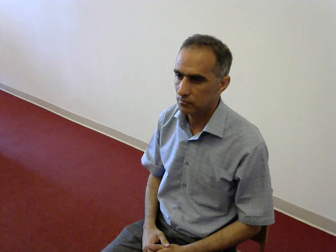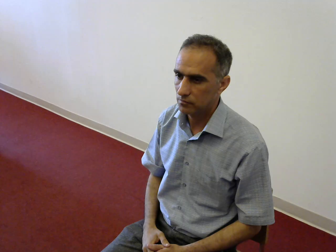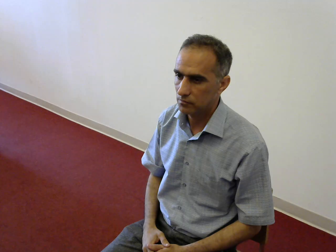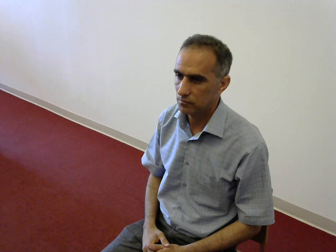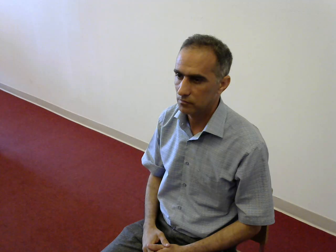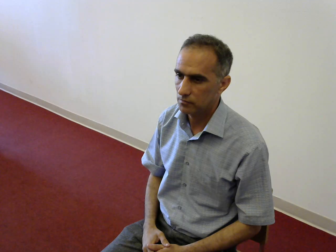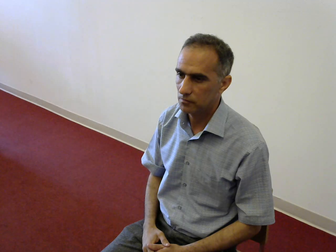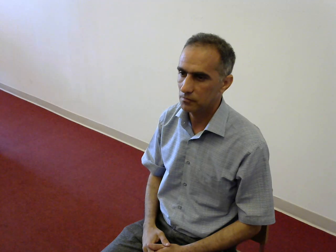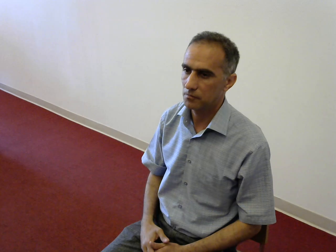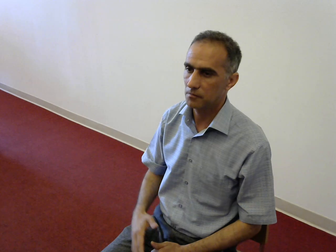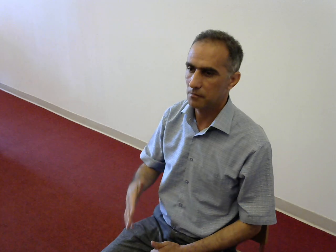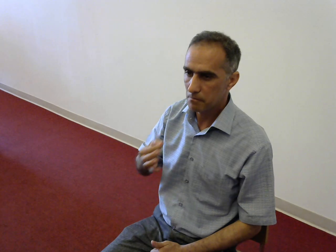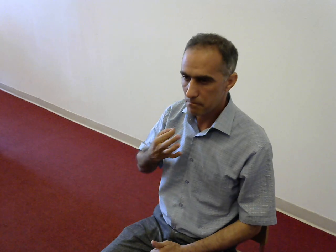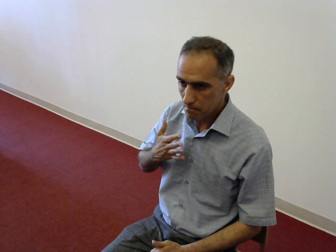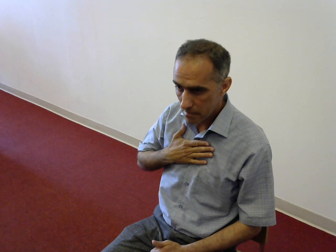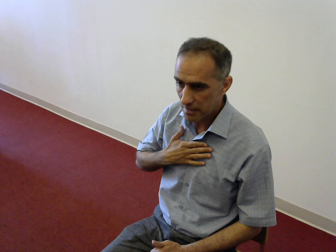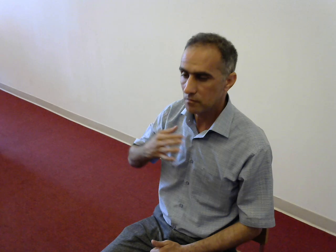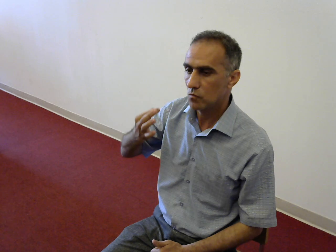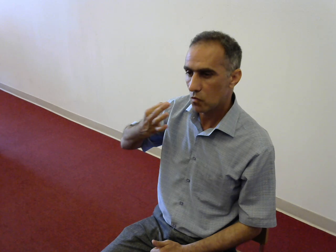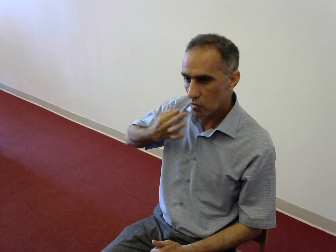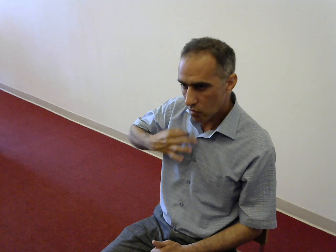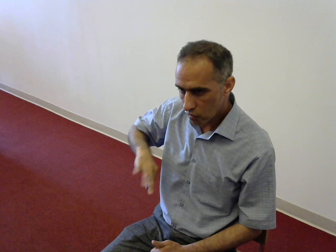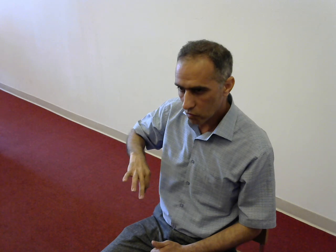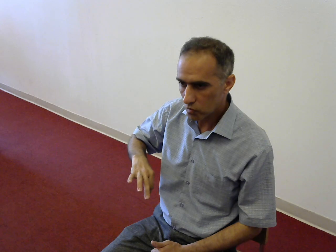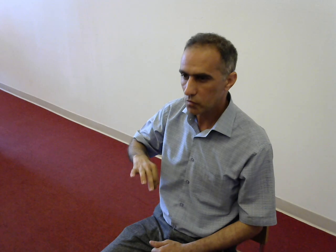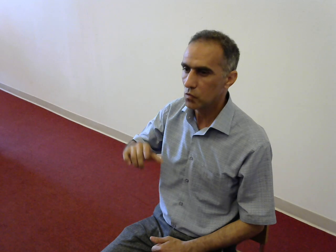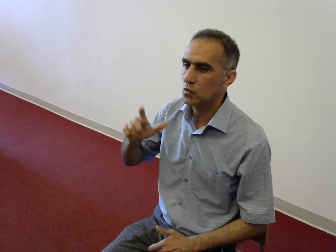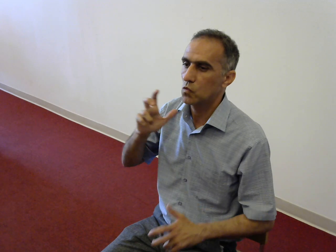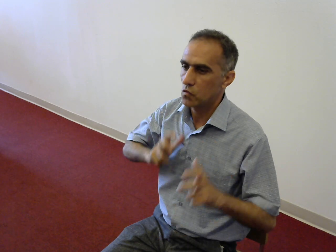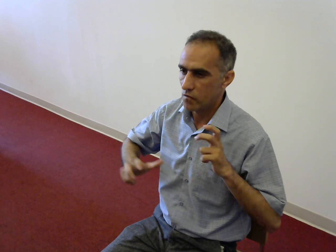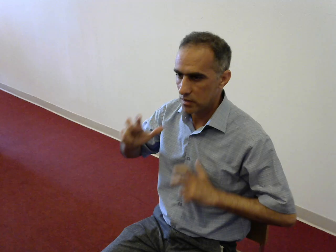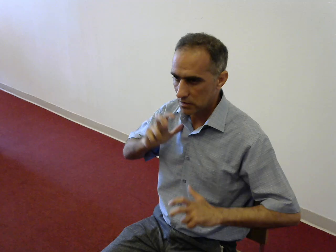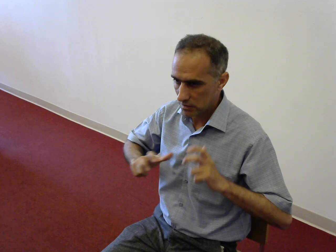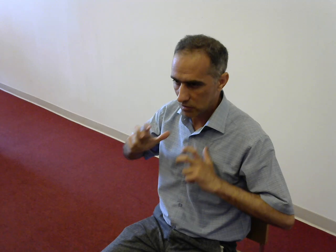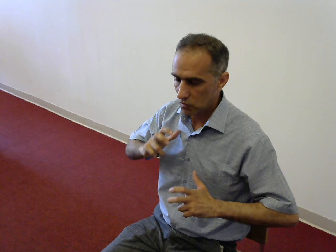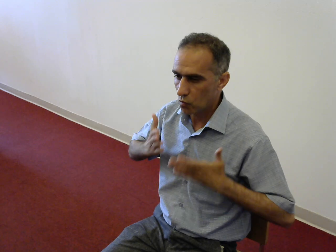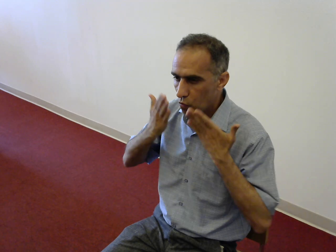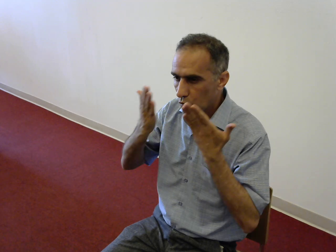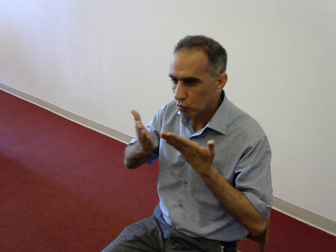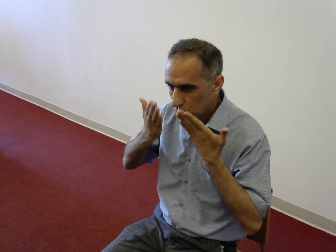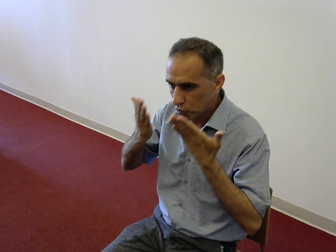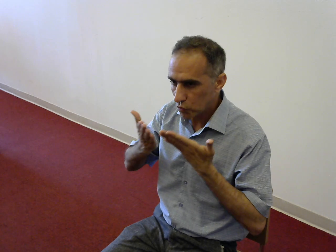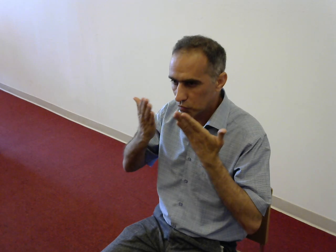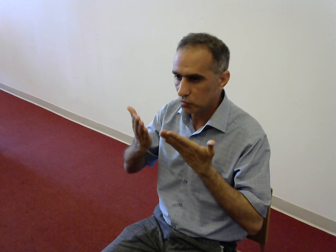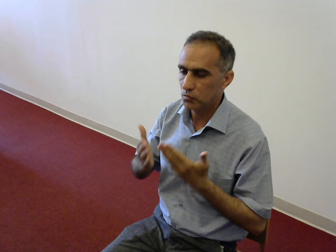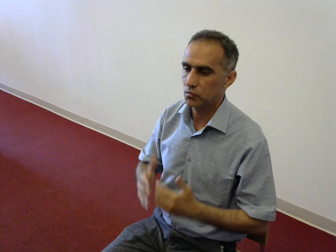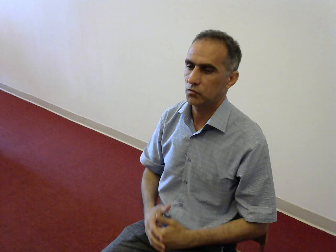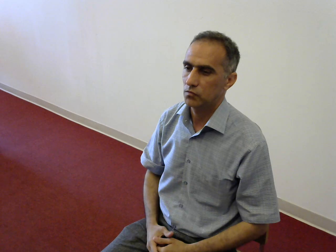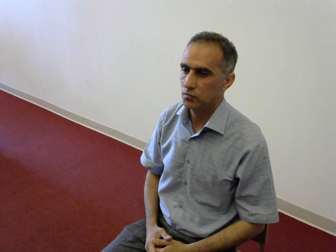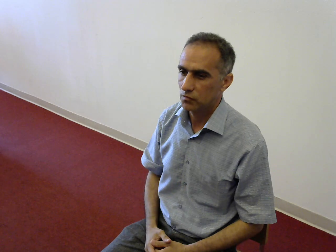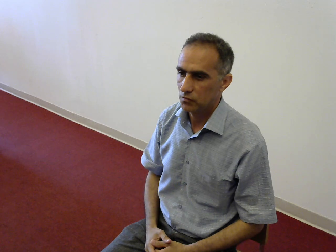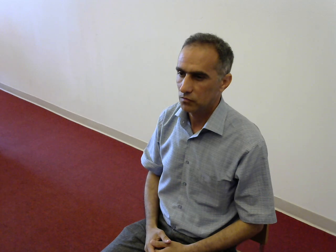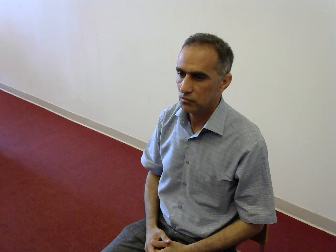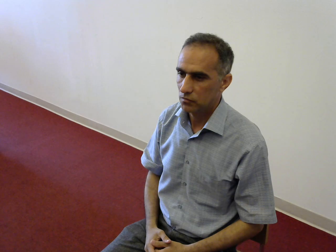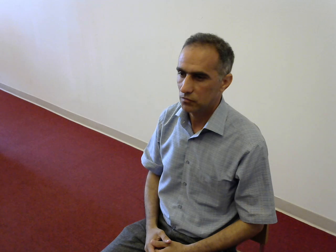Mənim oğlum universitetdə oxuyur